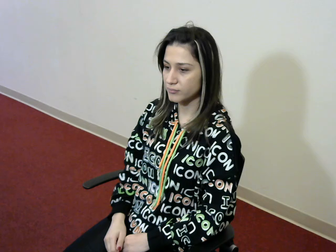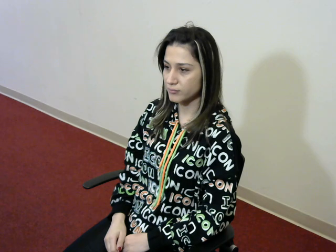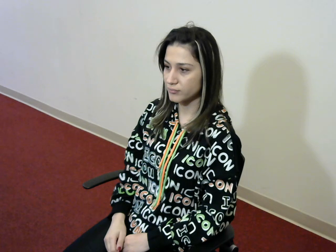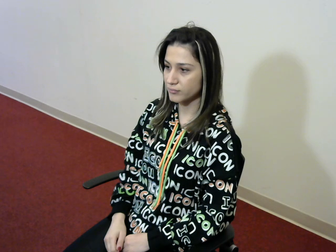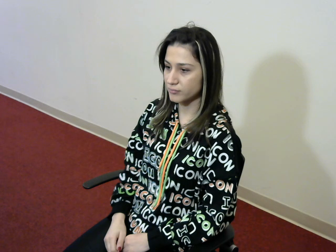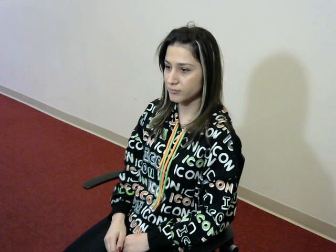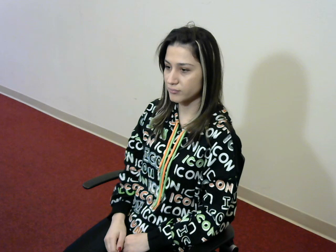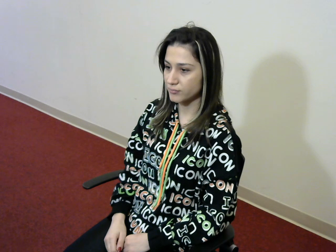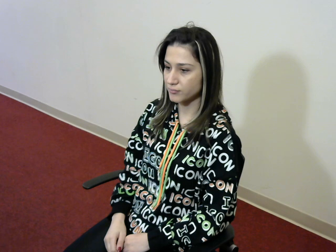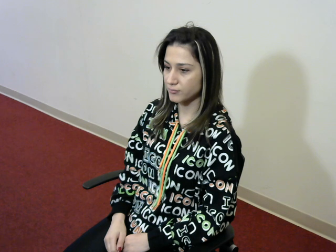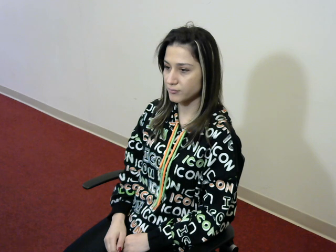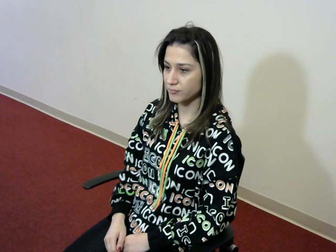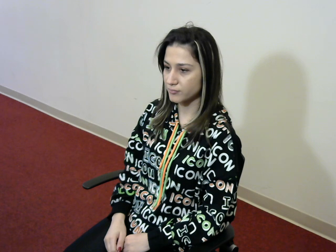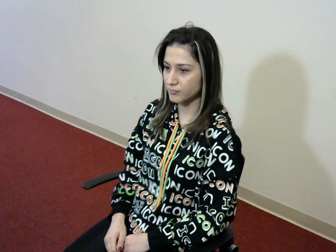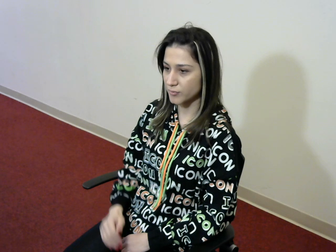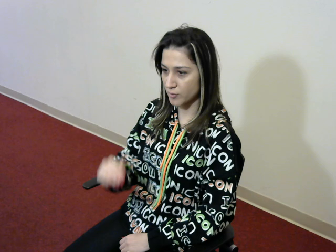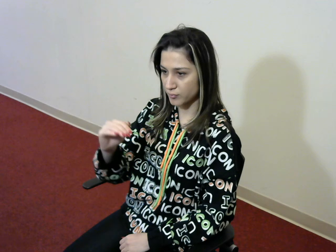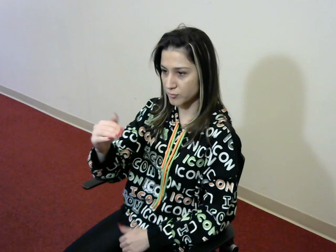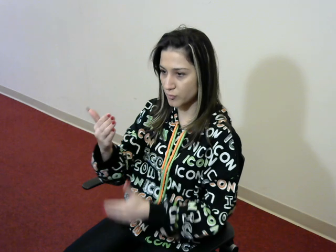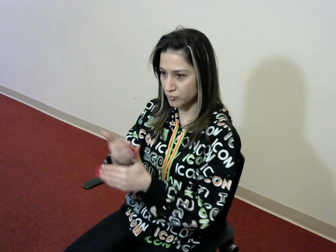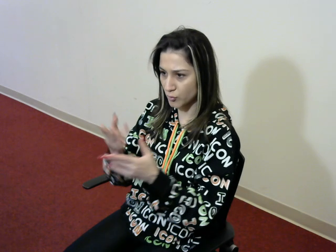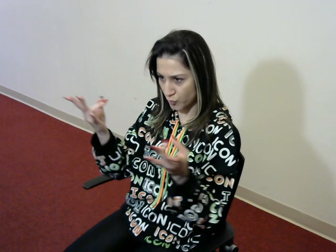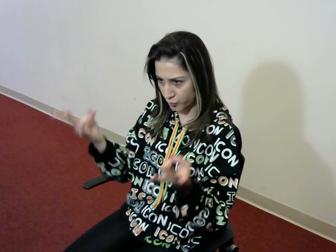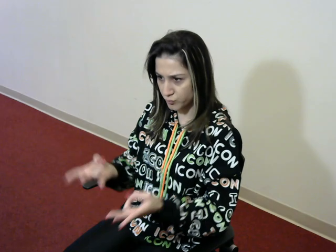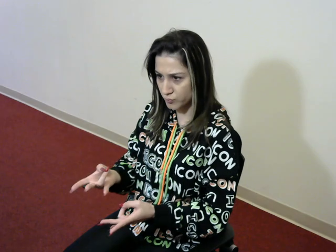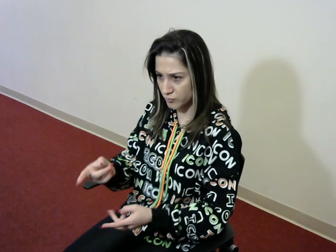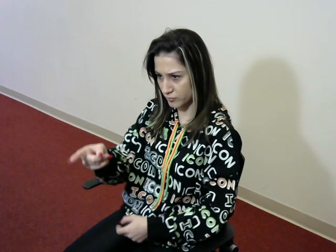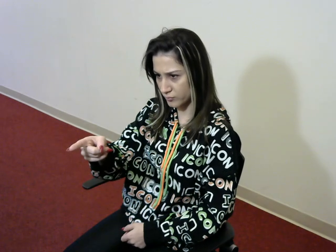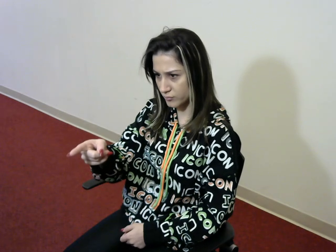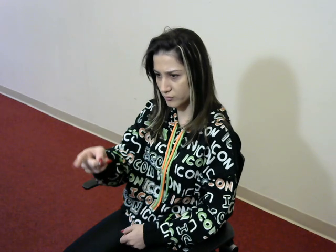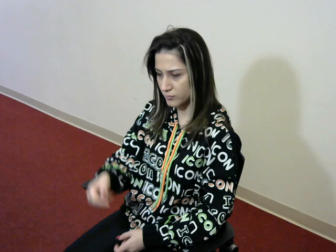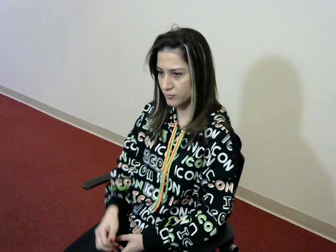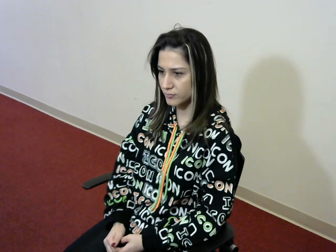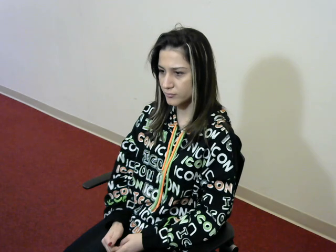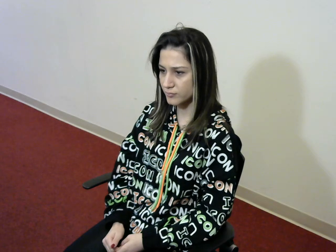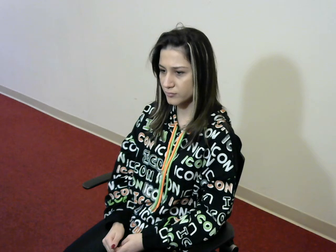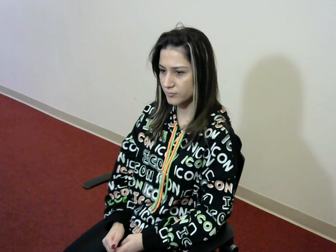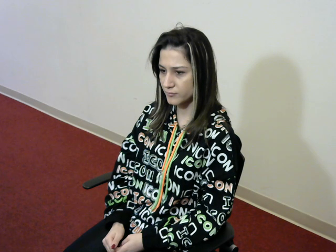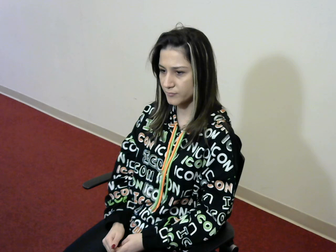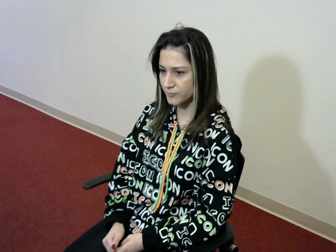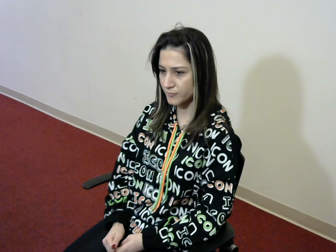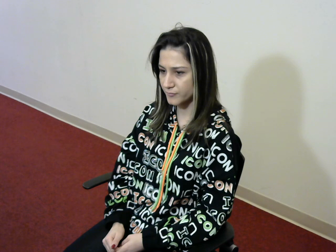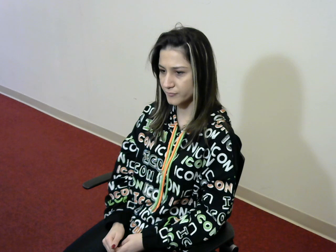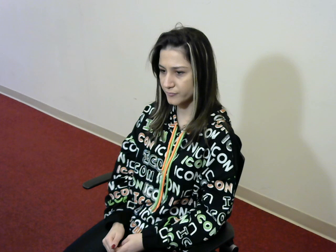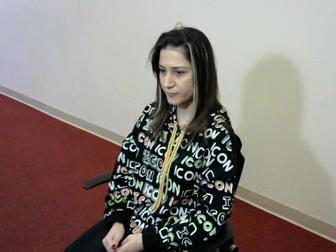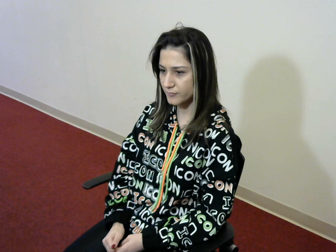Sizə kömək lazımdır mı?